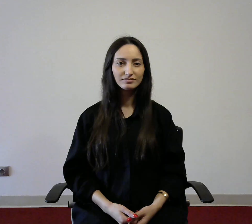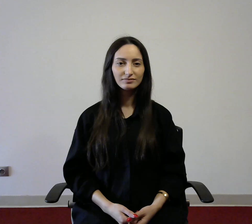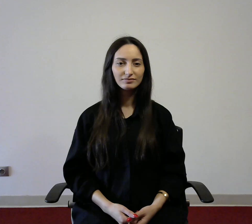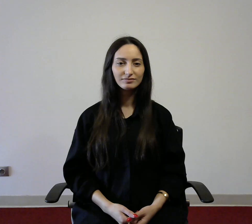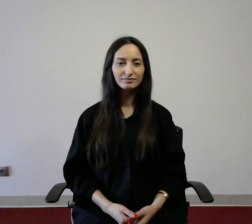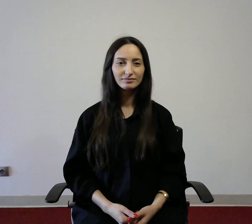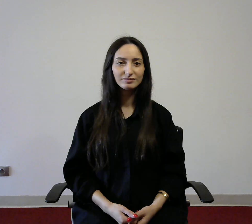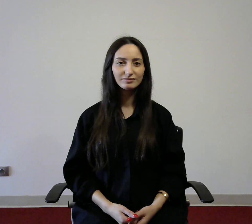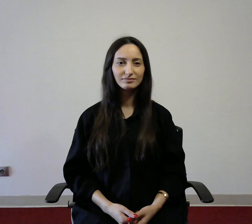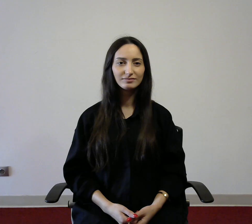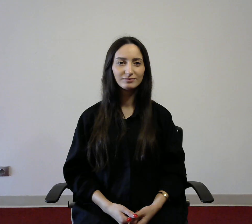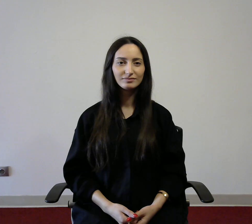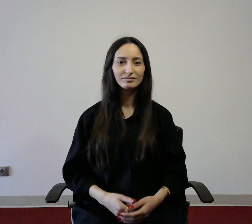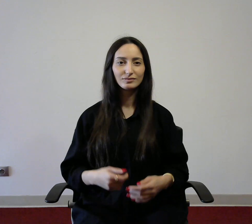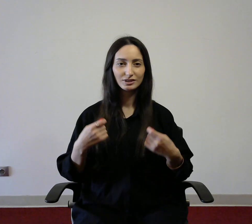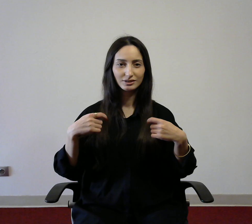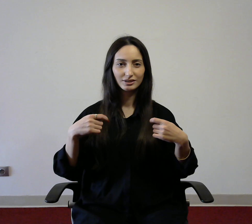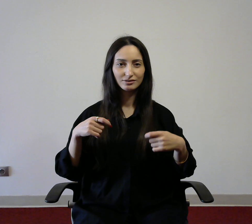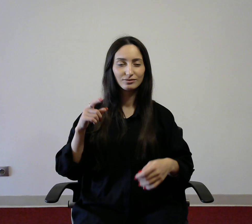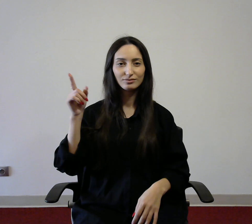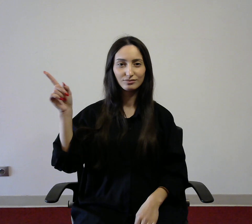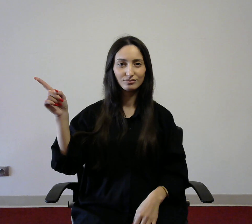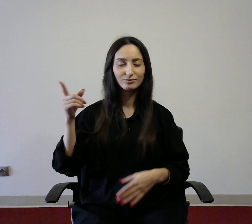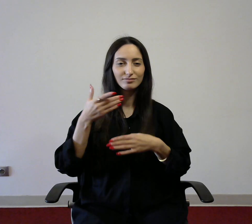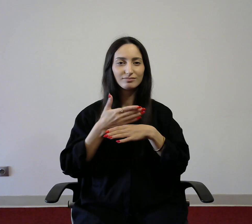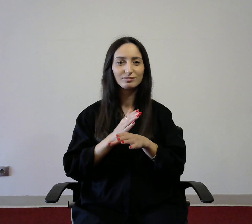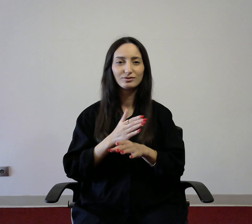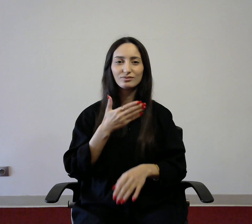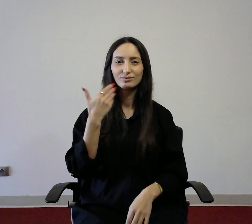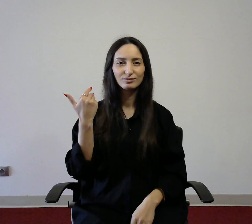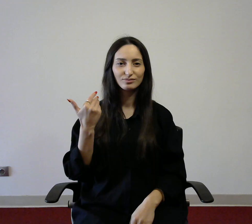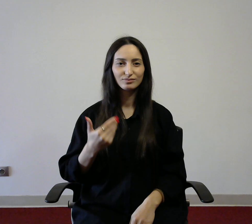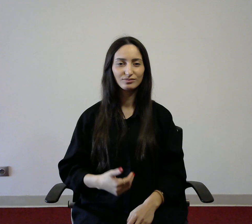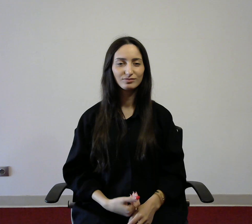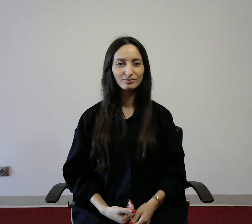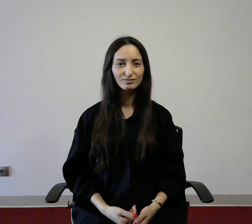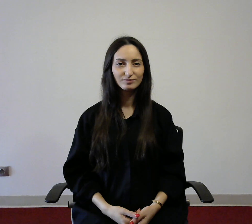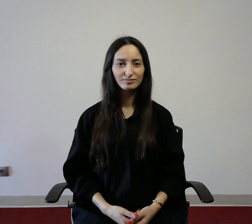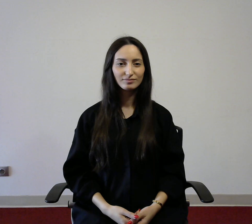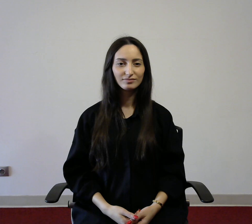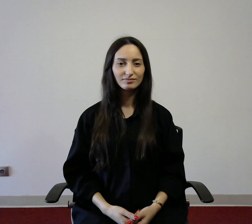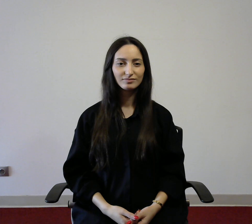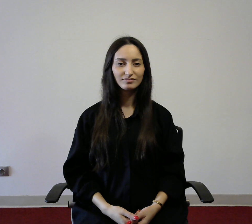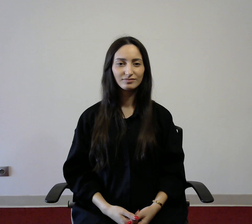Satıcının xırdası yox idi